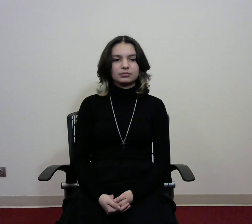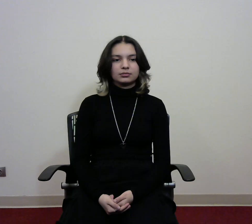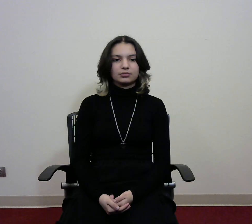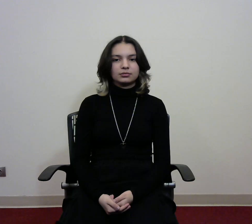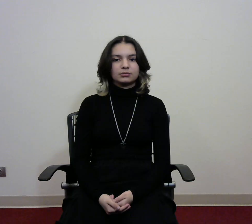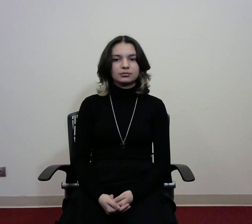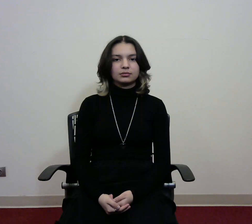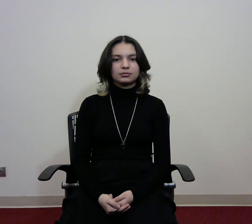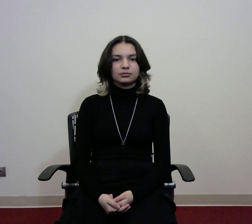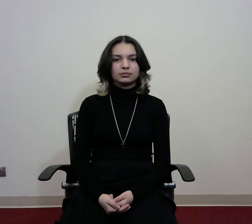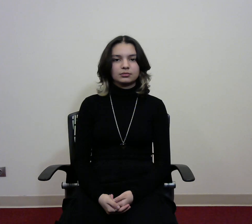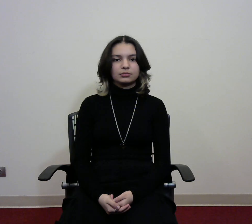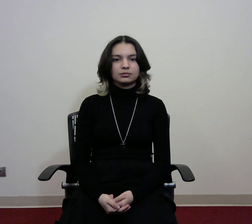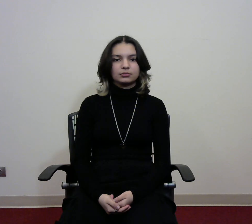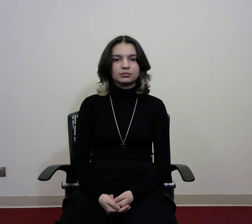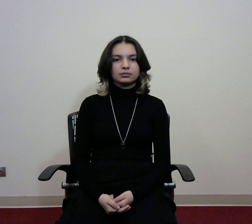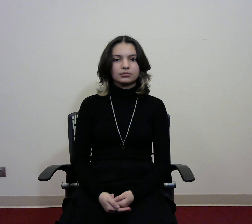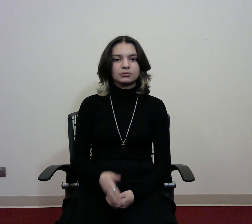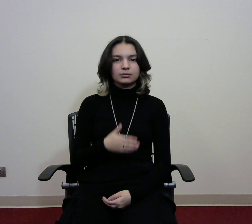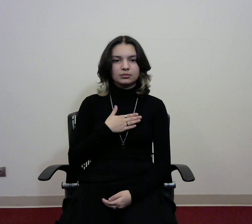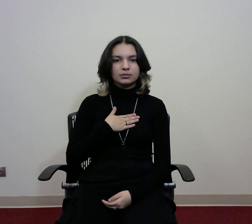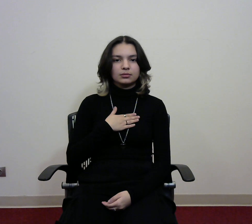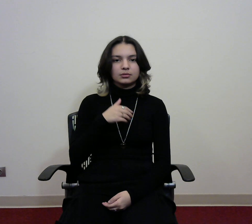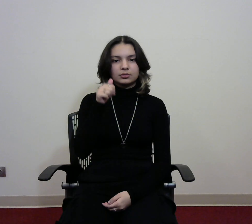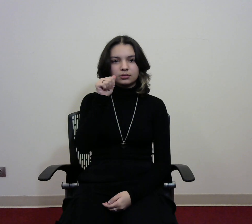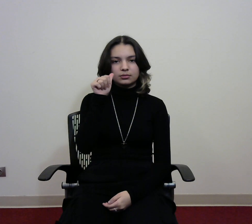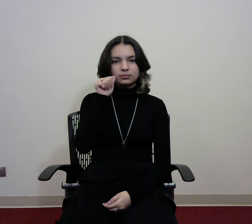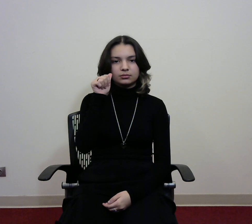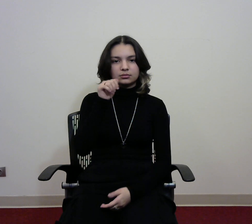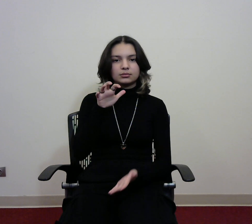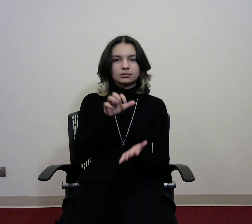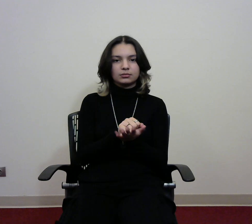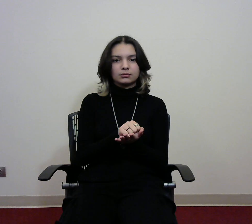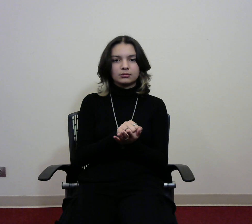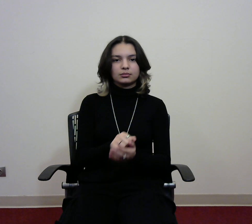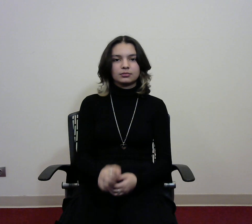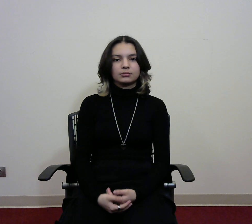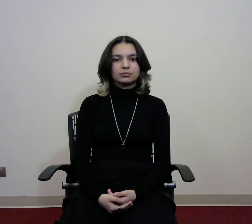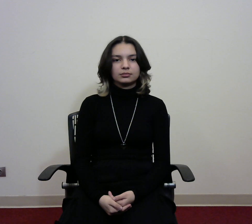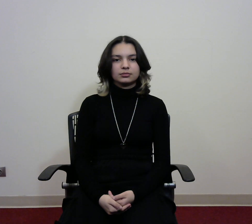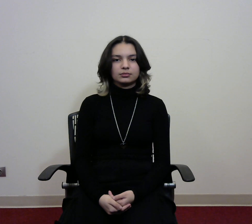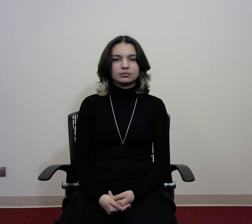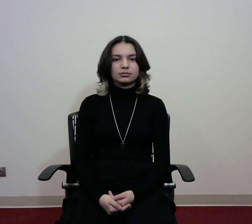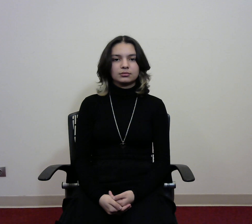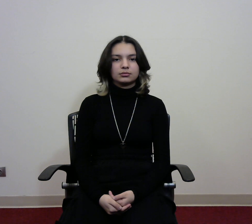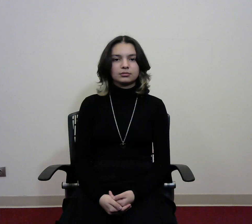Mən sabah məşğulam